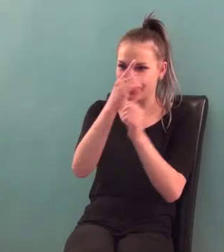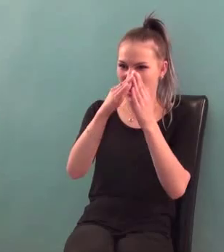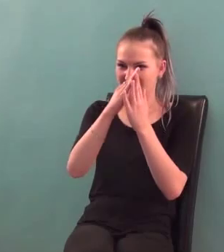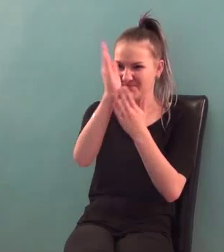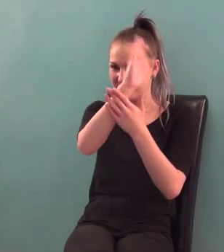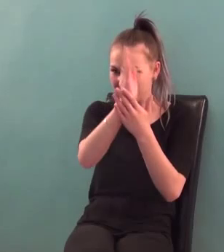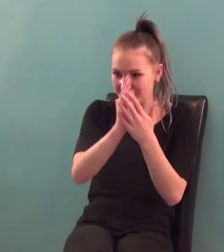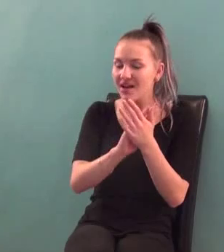Szyba pęka.